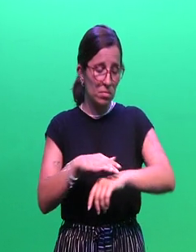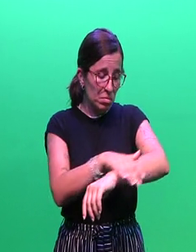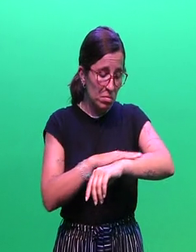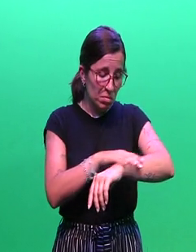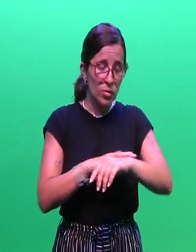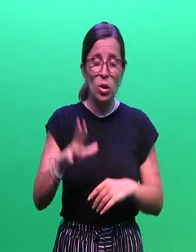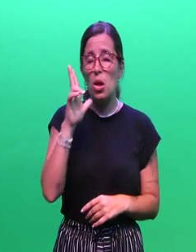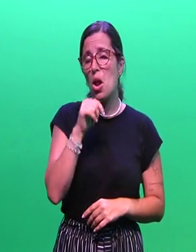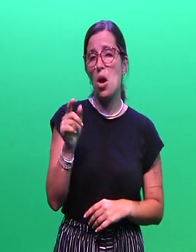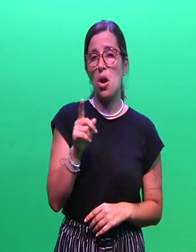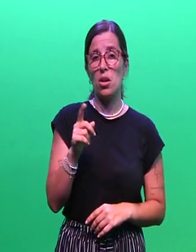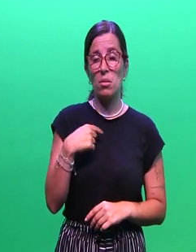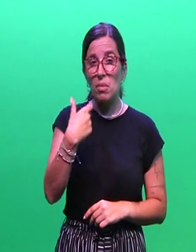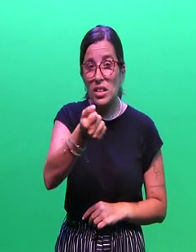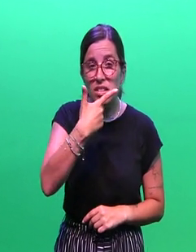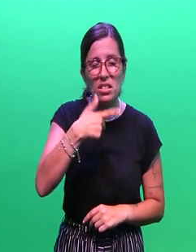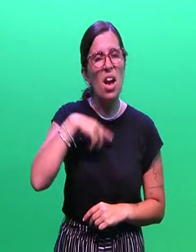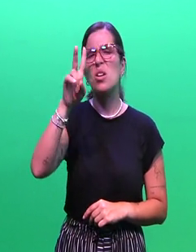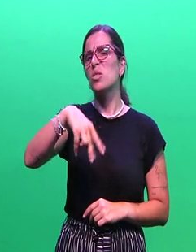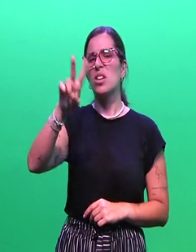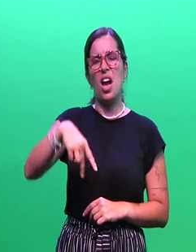Si em frego el braç no em fa mal, i no prenc mai pastilles.